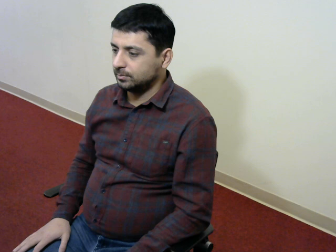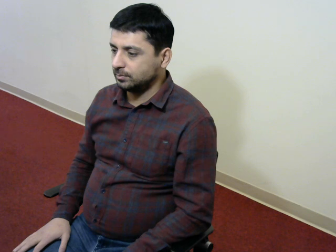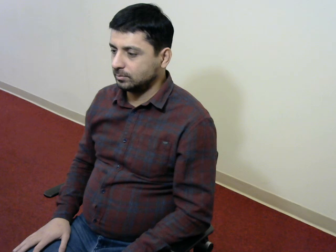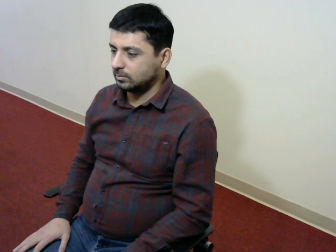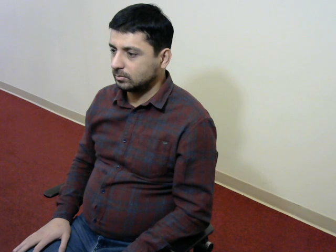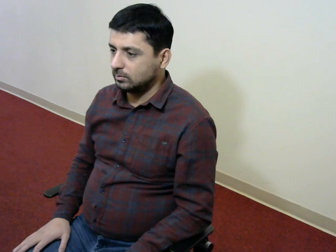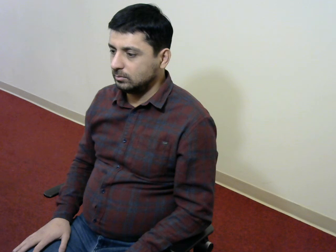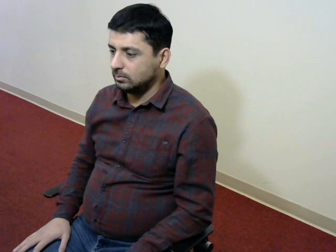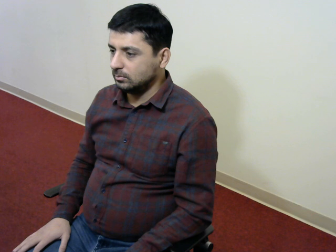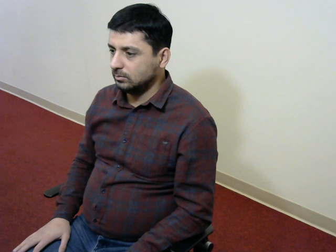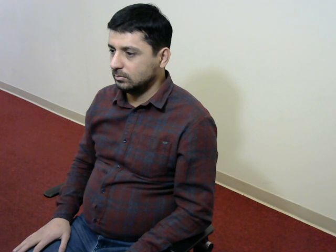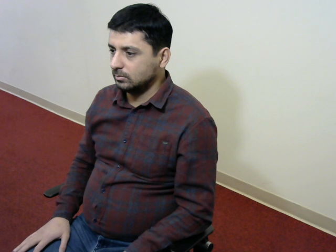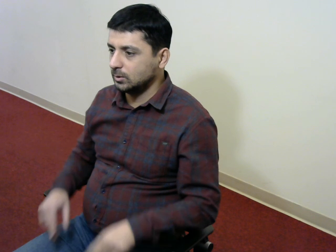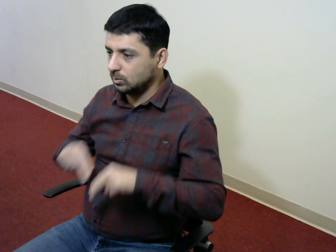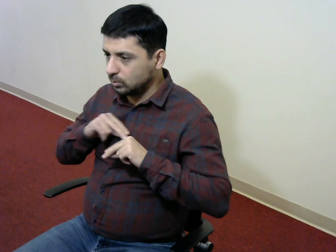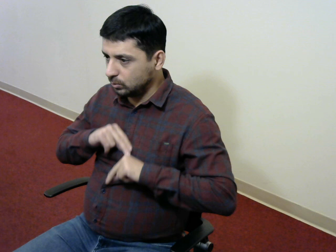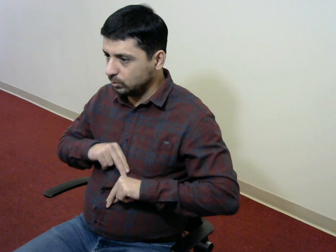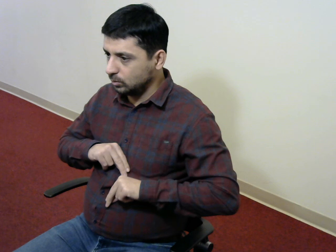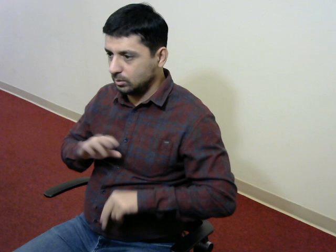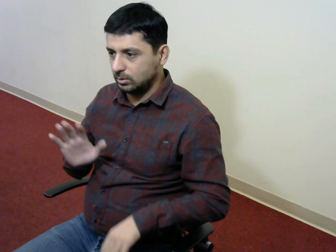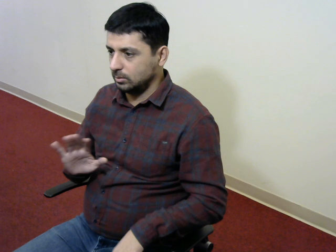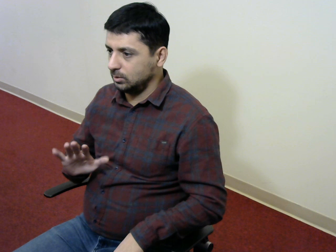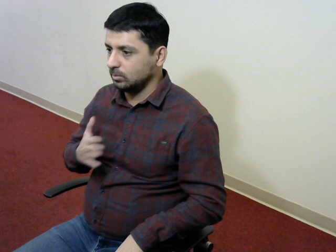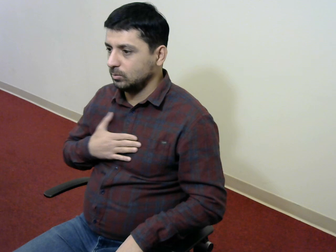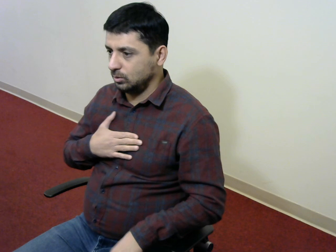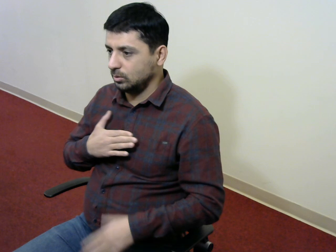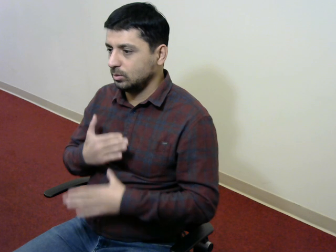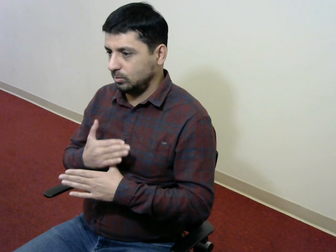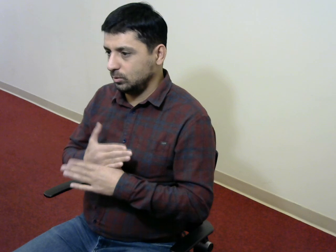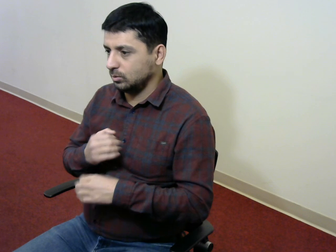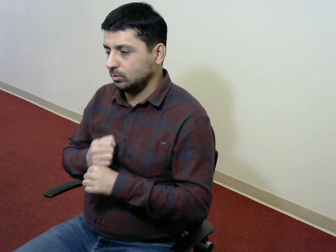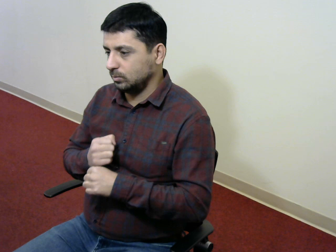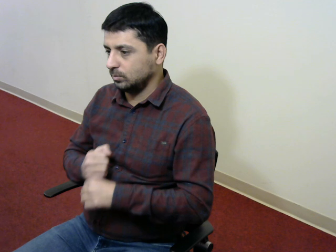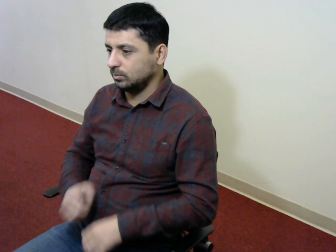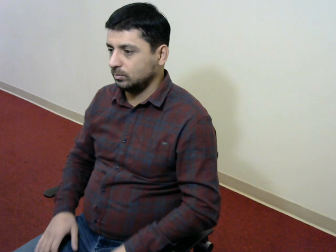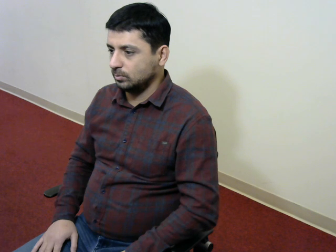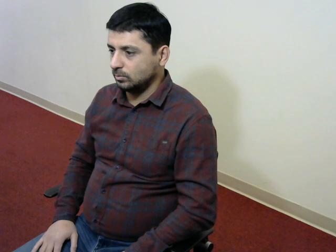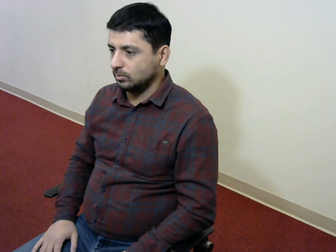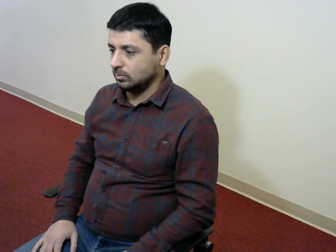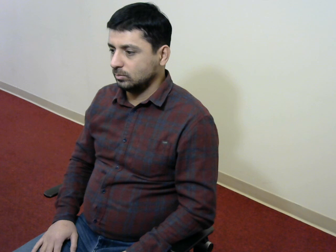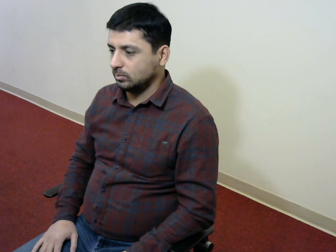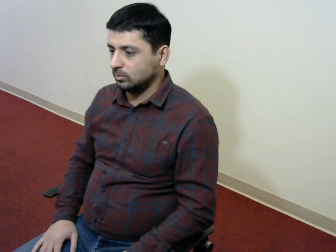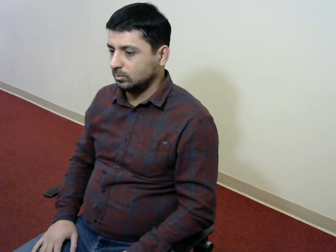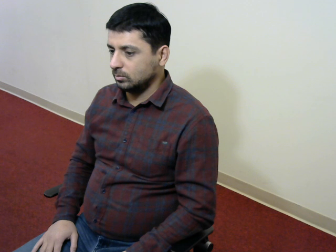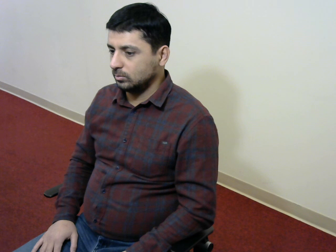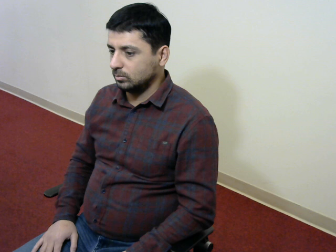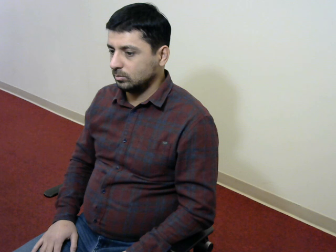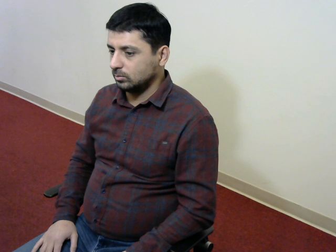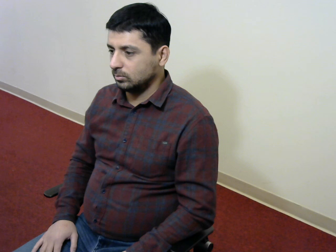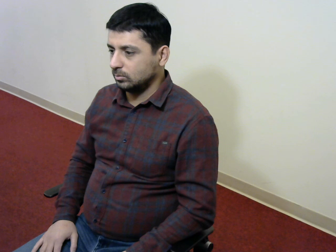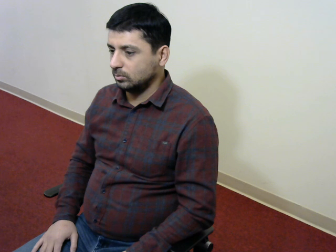Zəhmət olmasa, mənə kömək edin